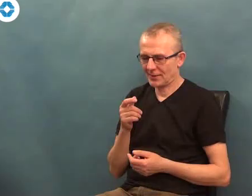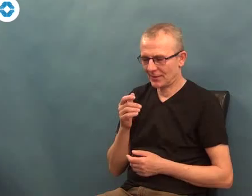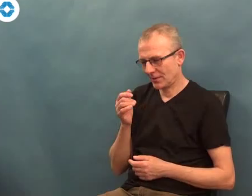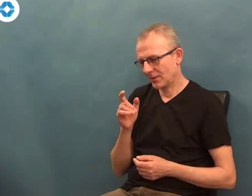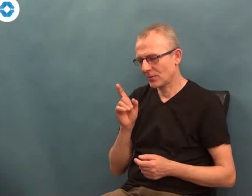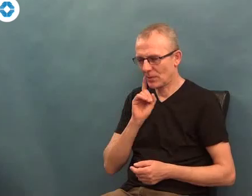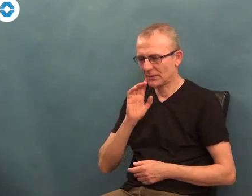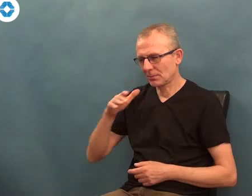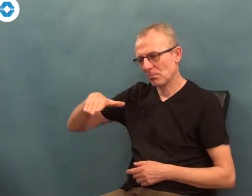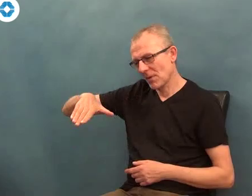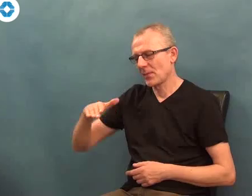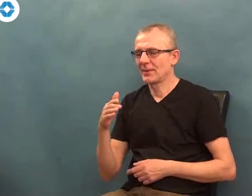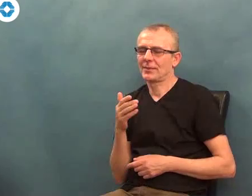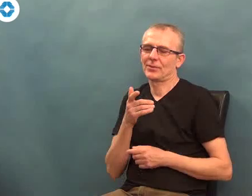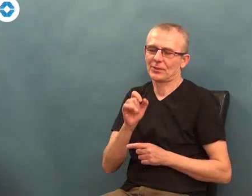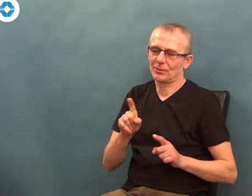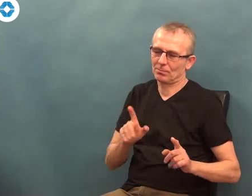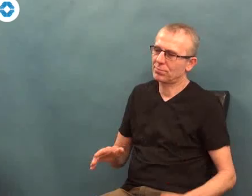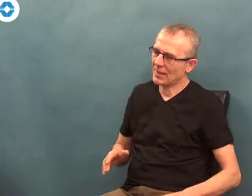Mały chłopiec z psem.